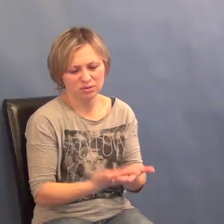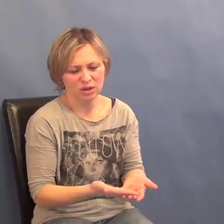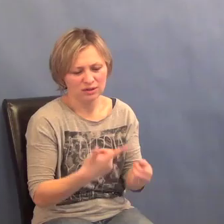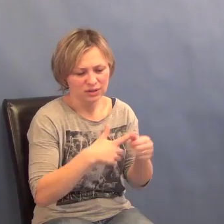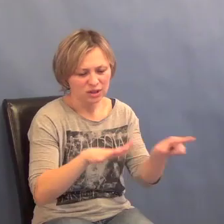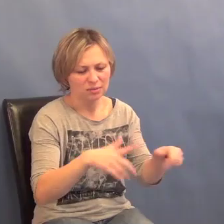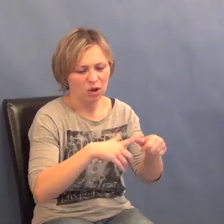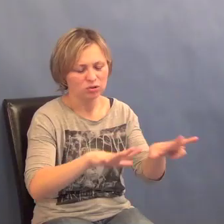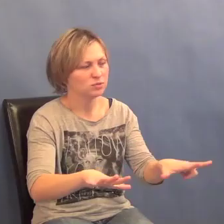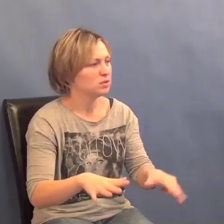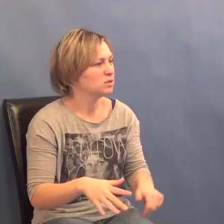Dwudziesty siódmy i dwudziesty ósmy.